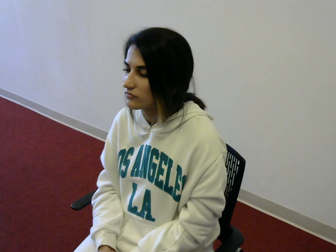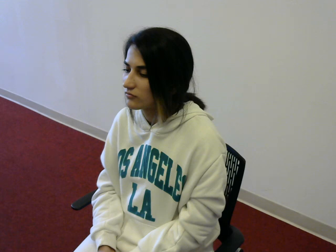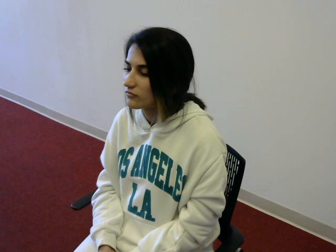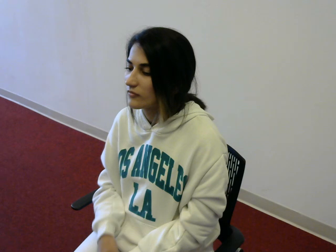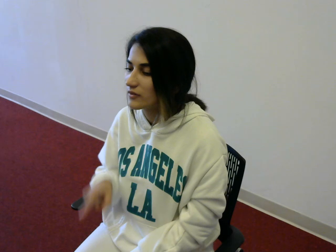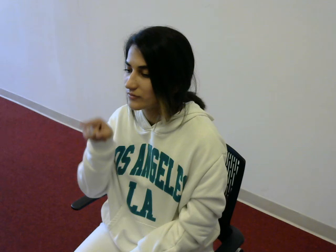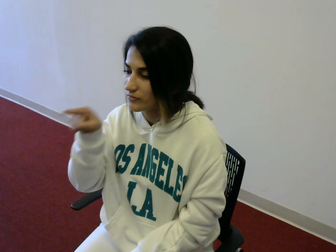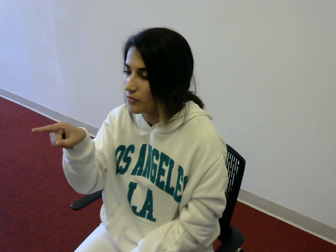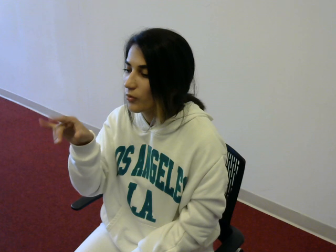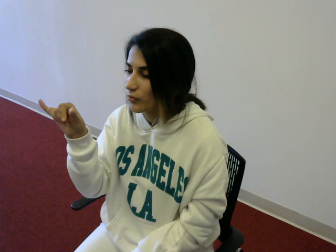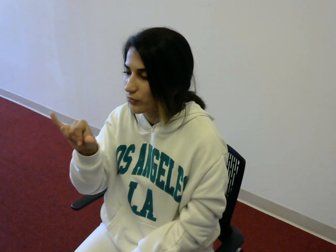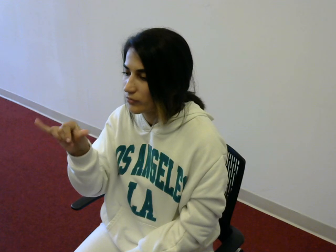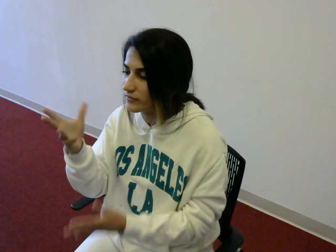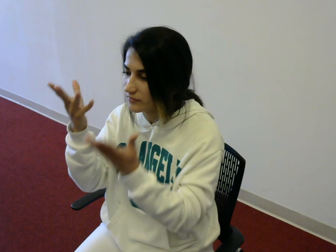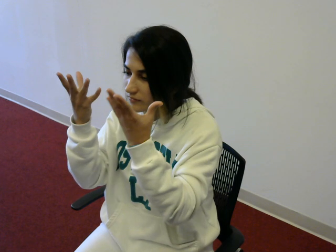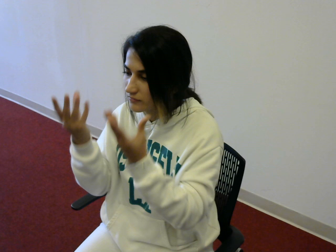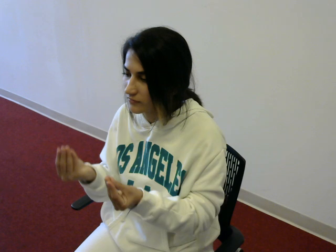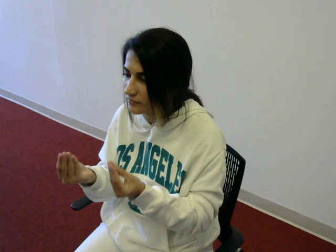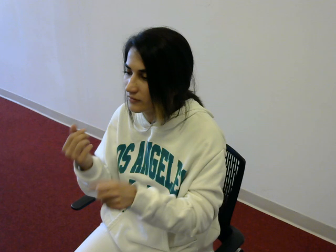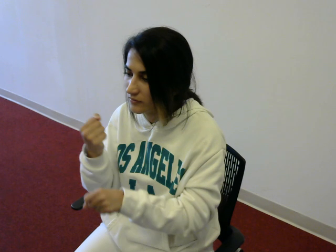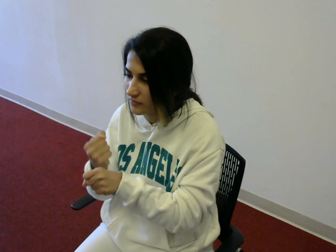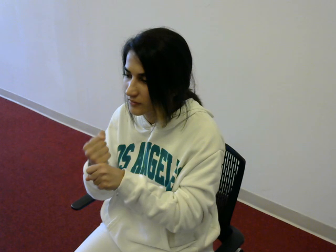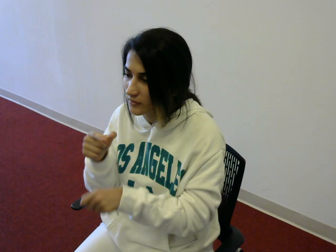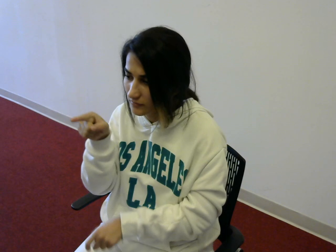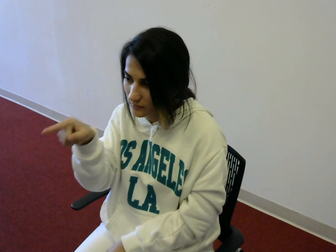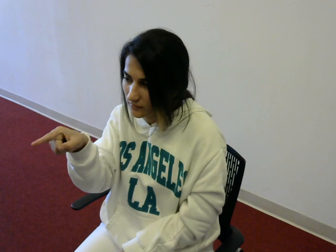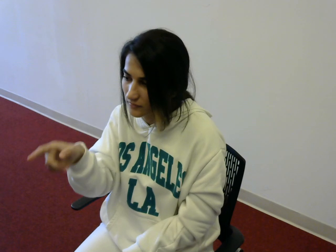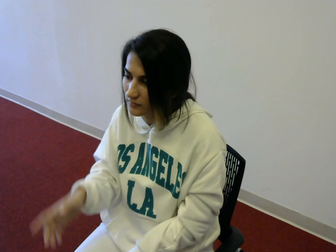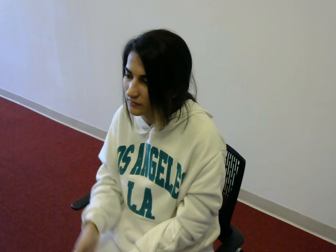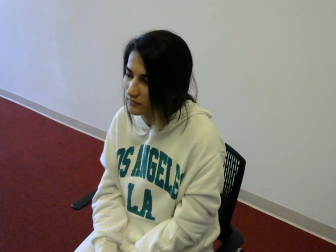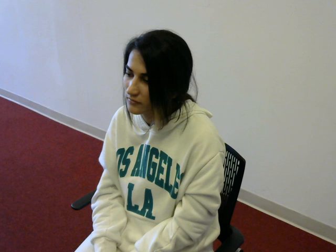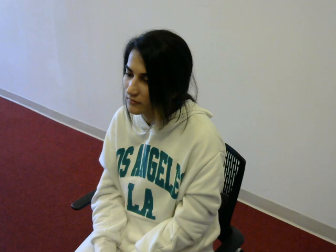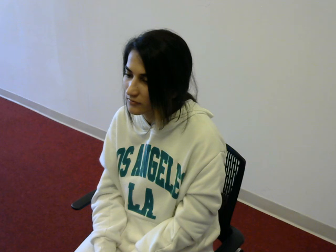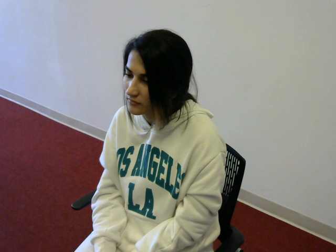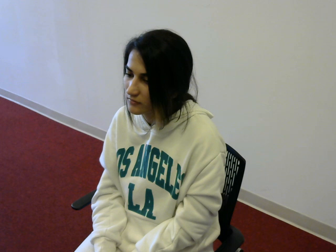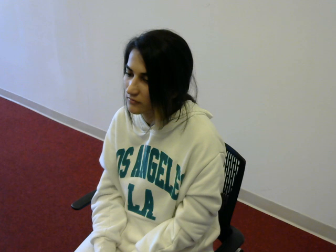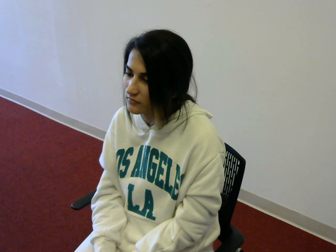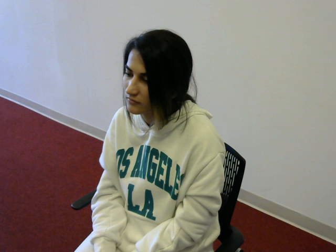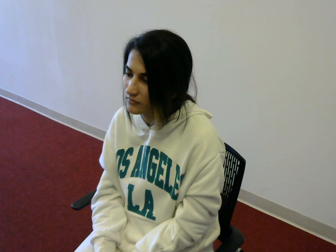Sən şənbə günü işləyirsən?